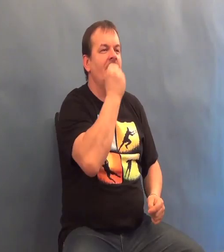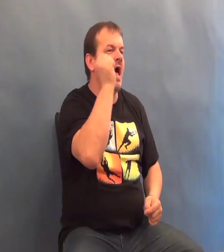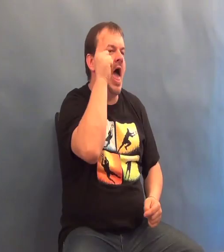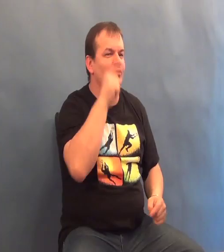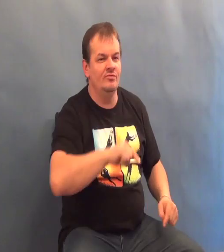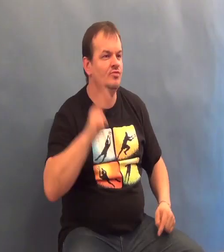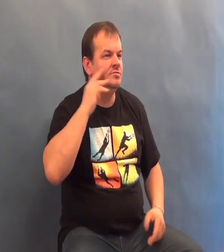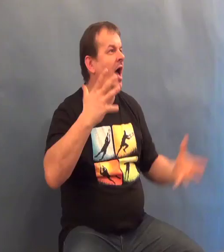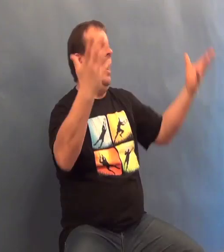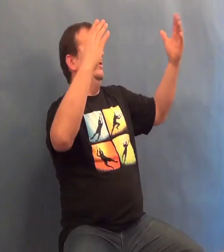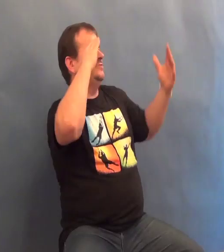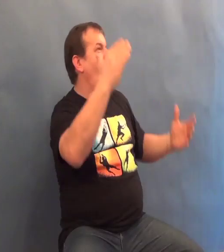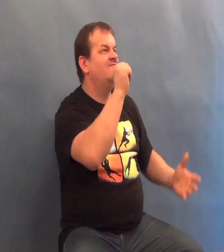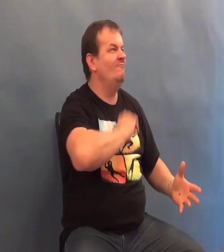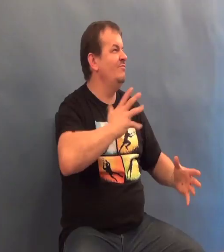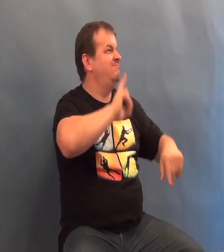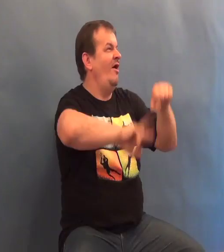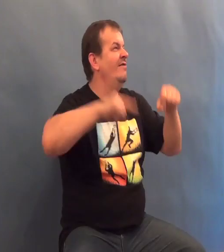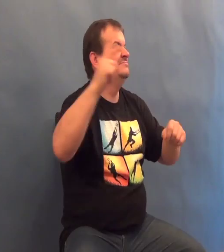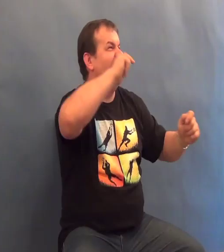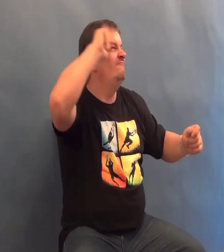Głusi witają go i mówią: "Cześć, wczoraj była policja, przyjechała, był alarm, zjechali się".